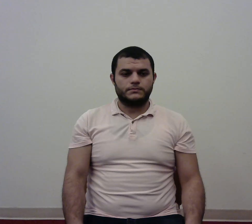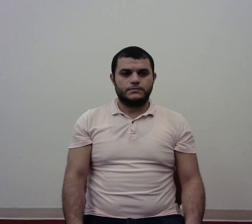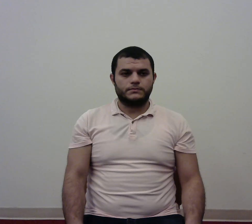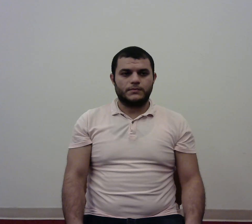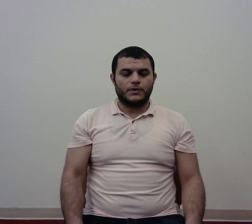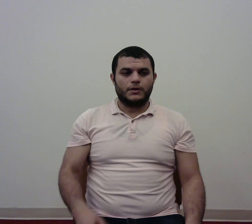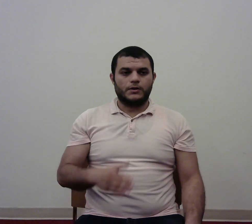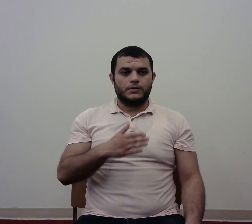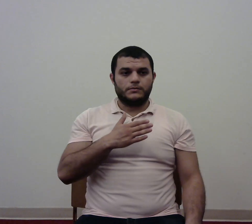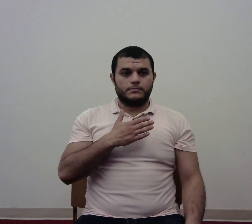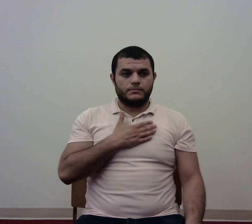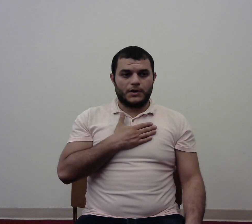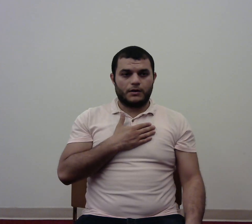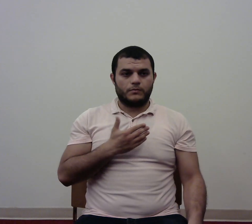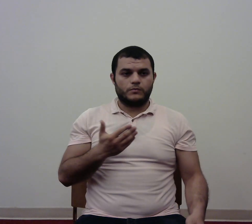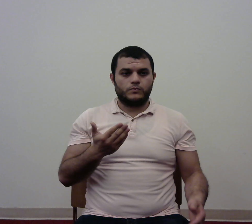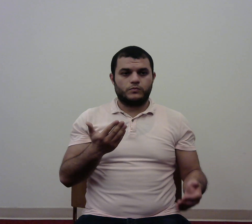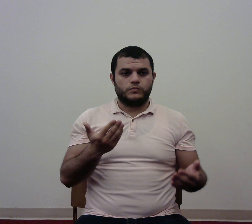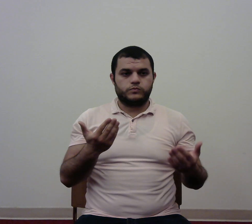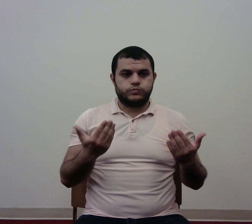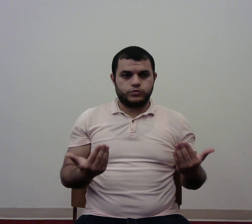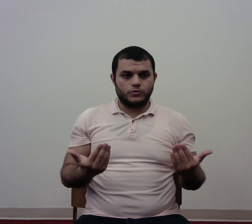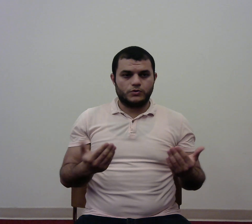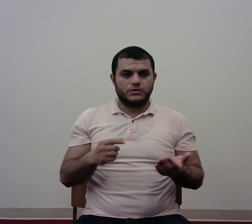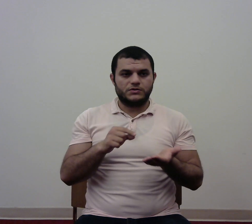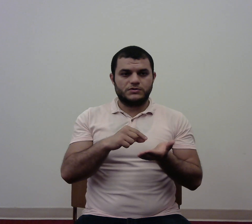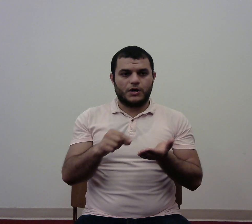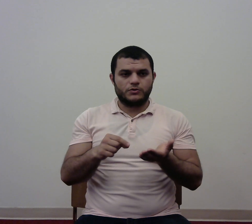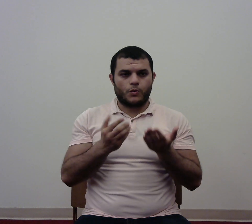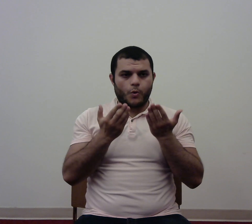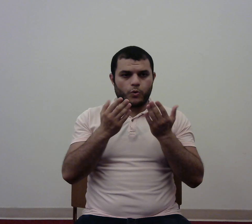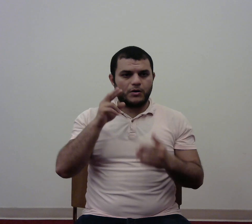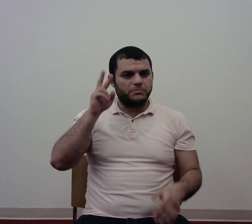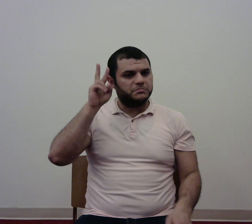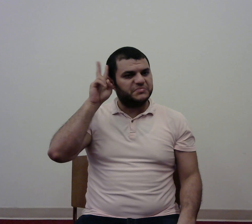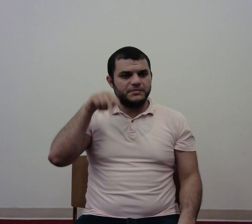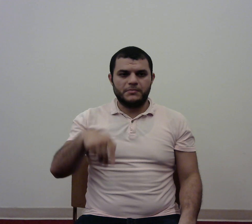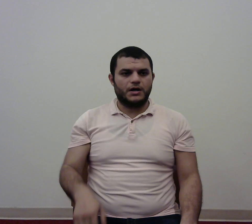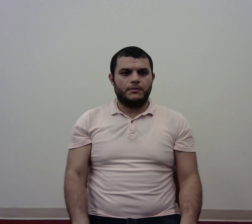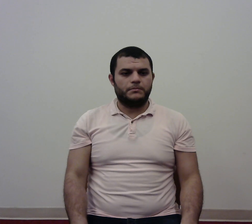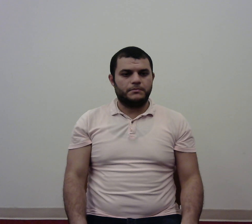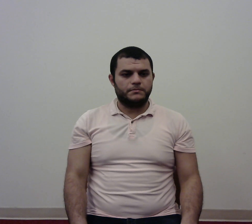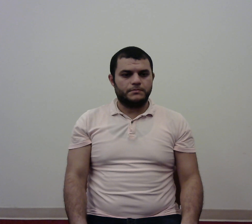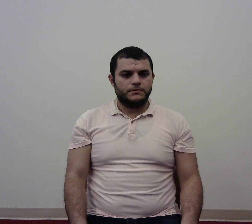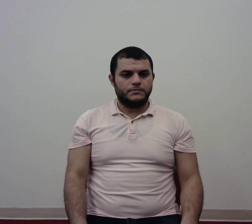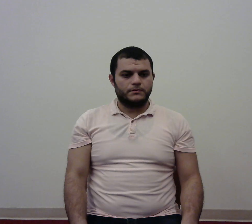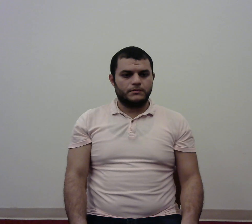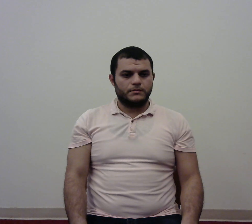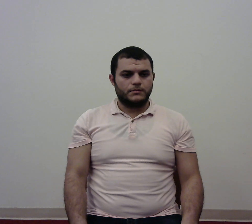Mən bu yazını oxuya bilmirəm